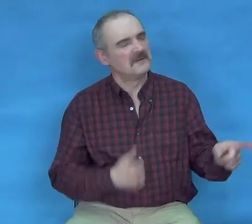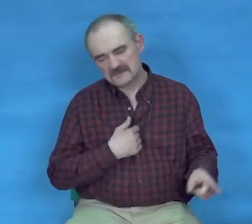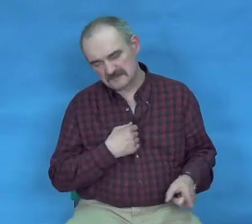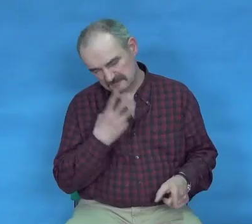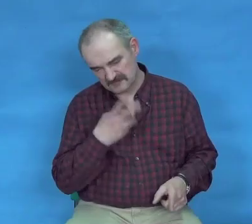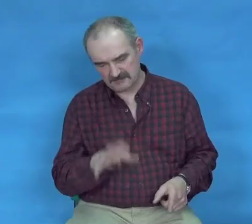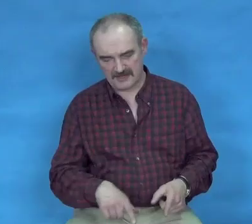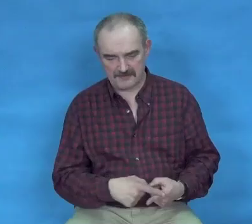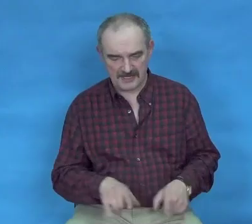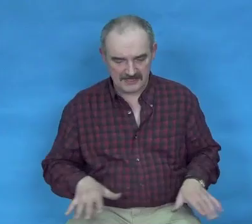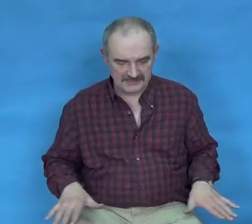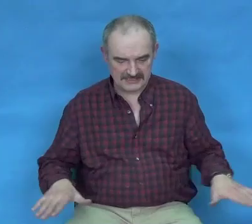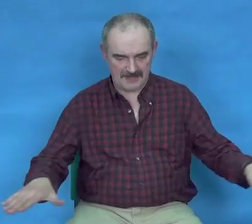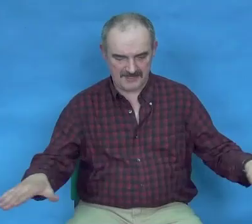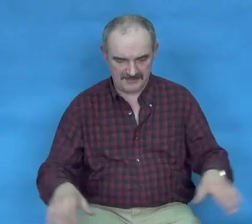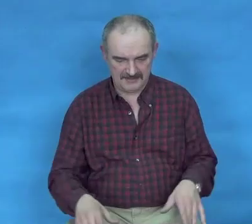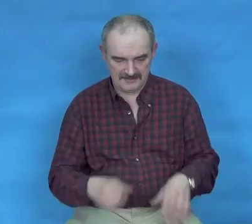Ja widzę, że ten znak pasuje do samolotów.